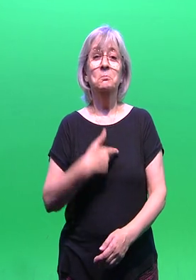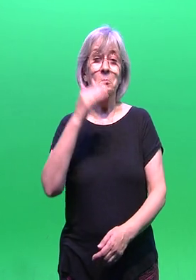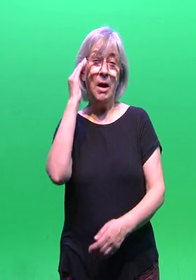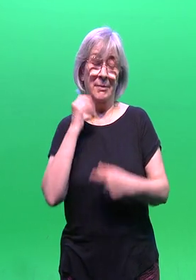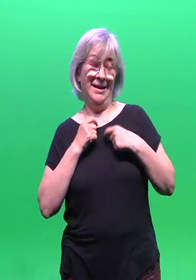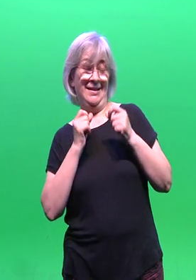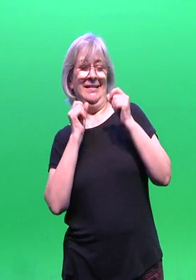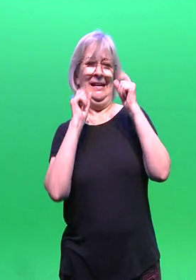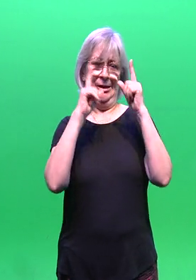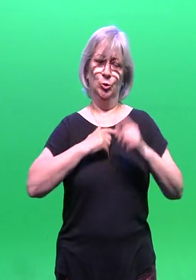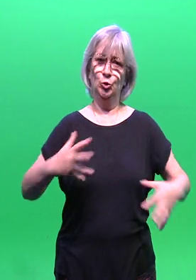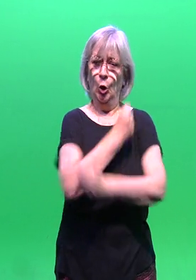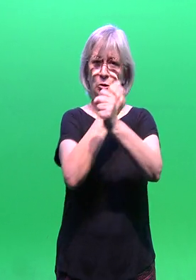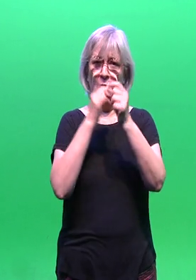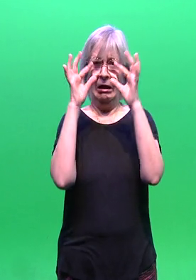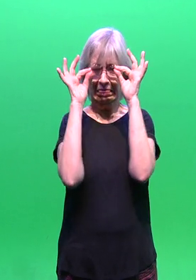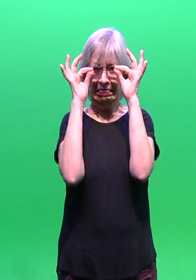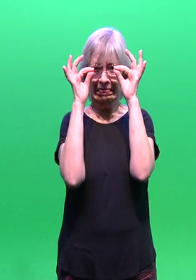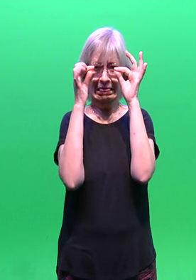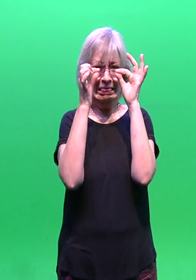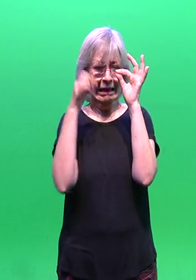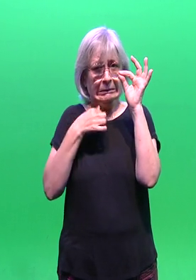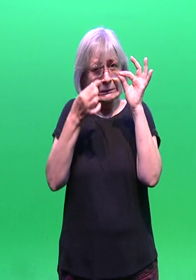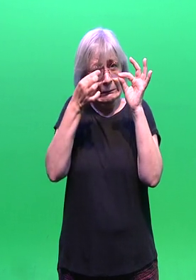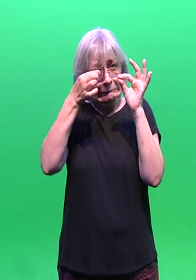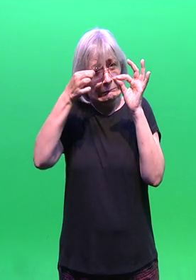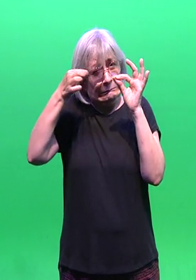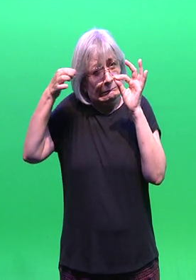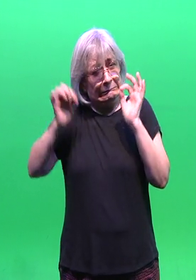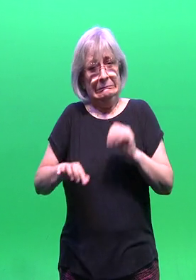Al matí quan em llevo m'espanto perquè tinc els ulls enganxosos i m'he de treure una capa que hi tinc.